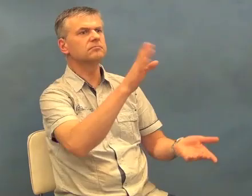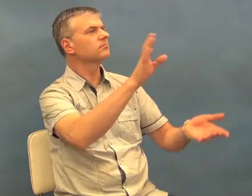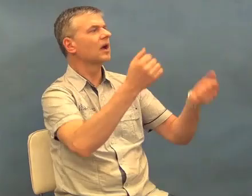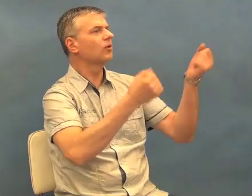Auto.